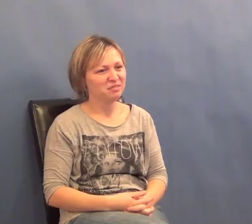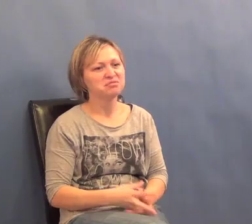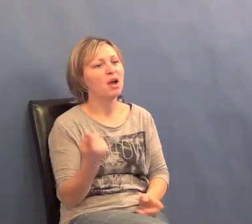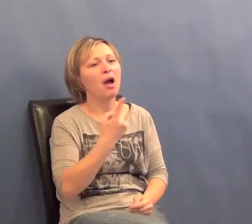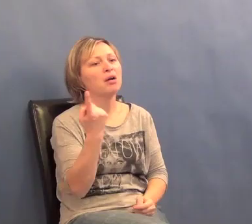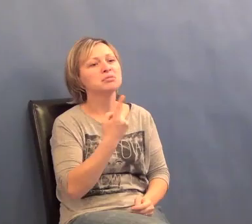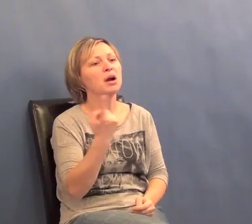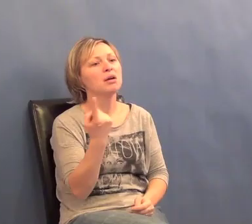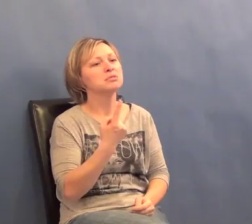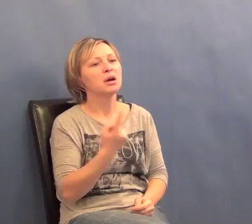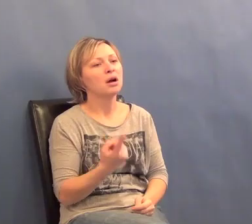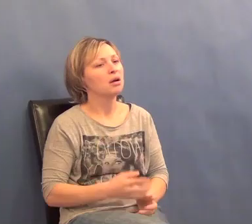Zakaz, zakaz.